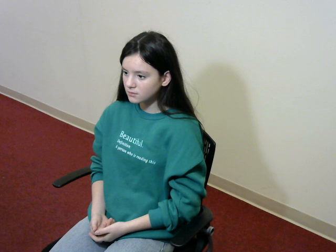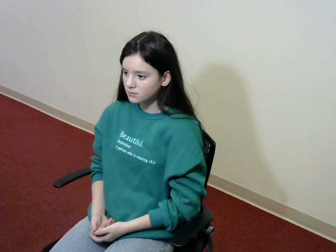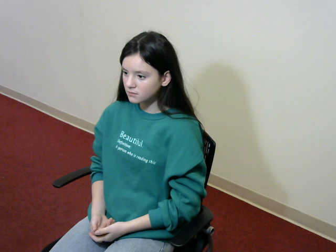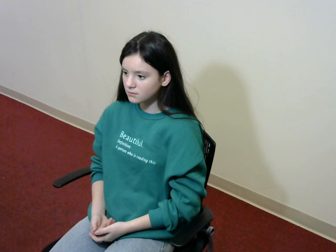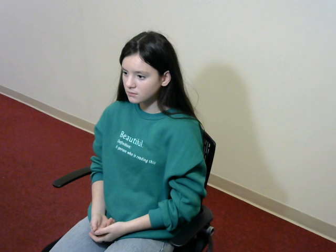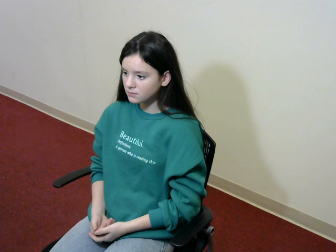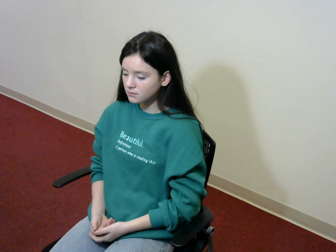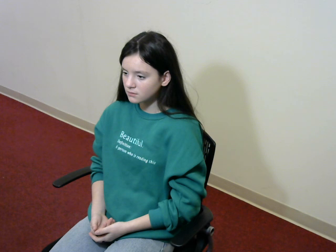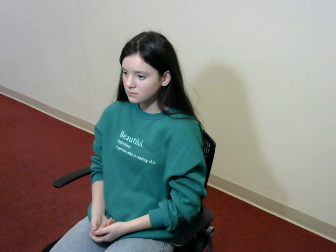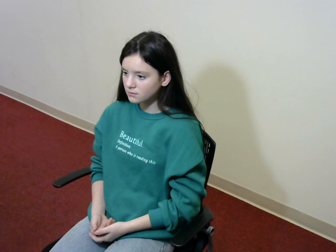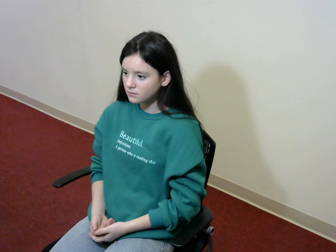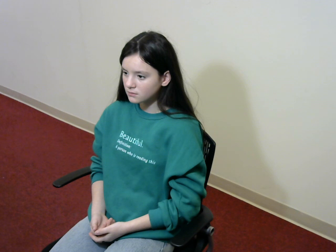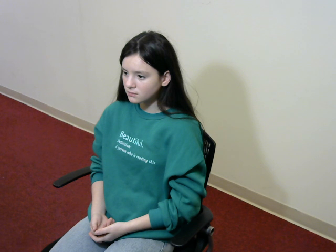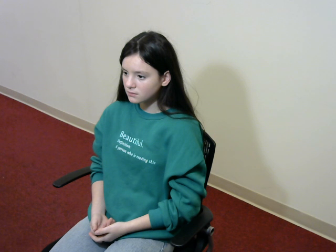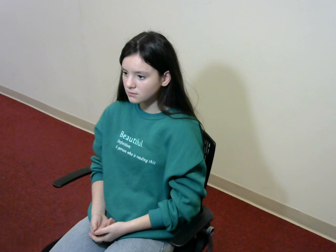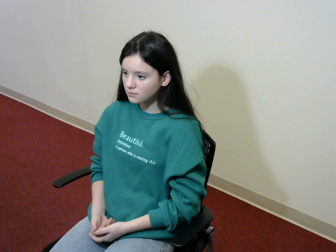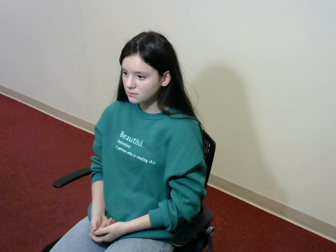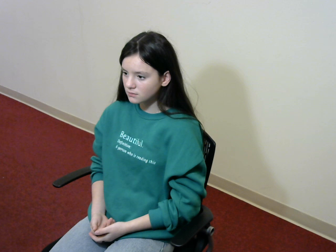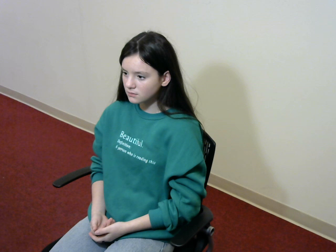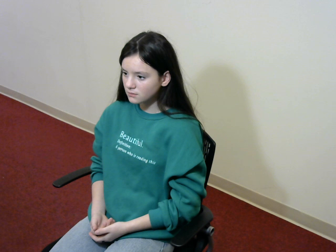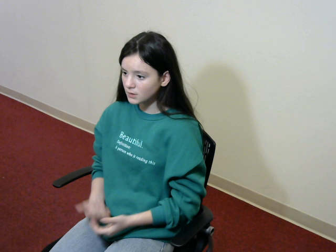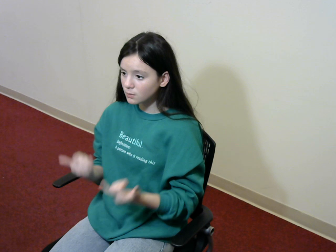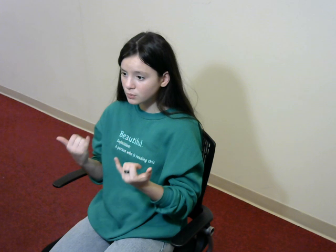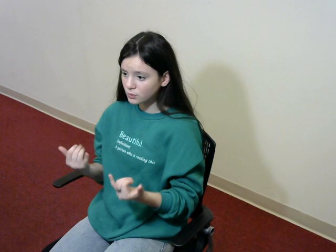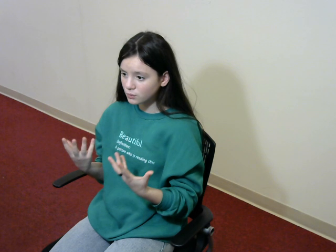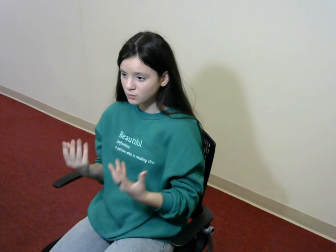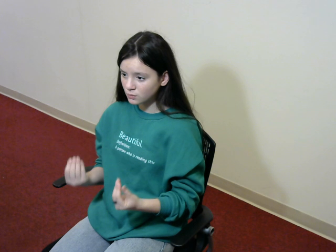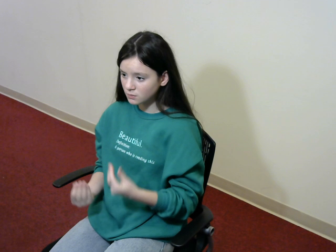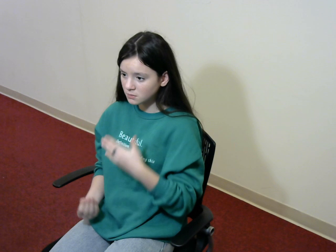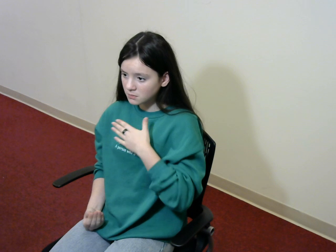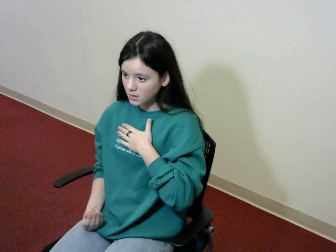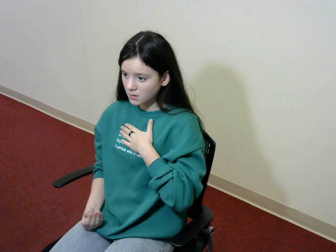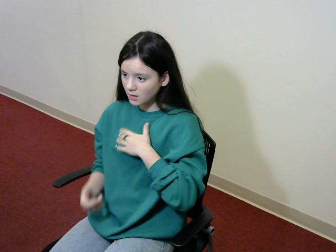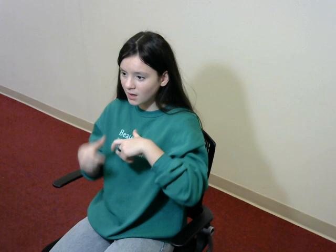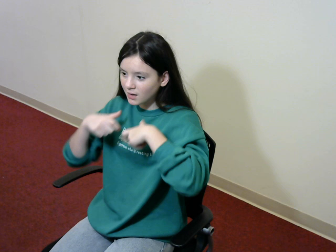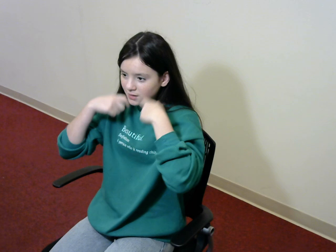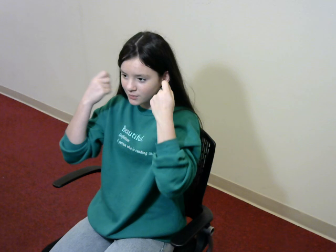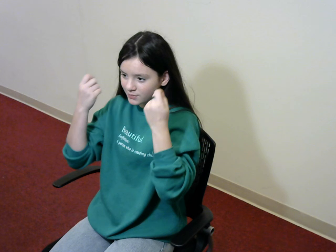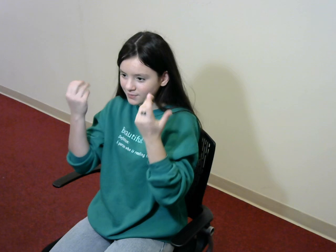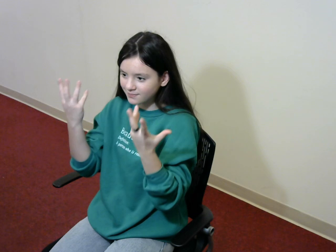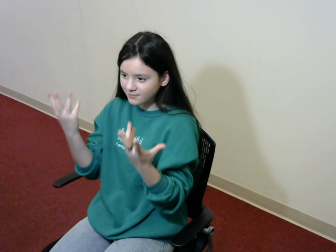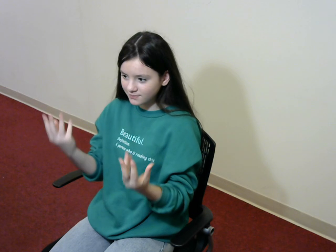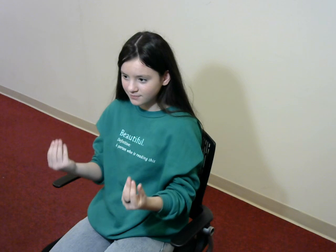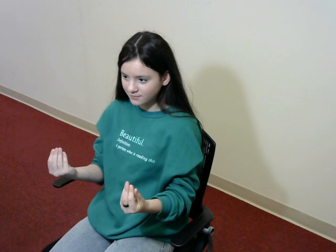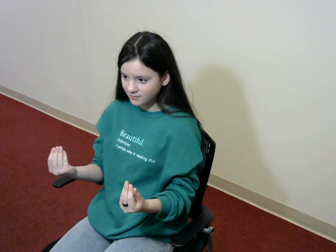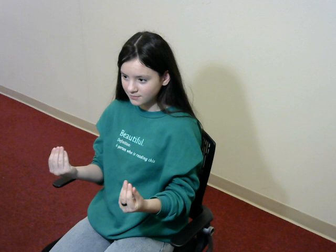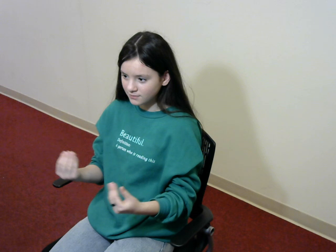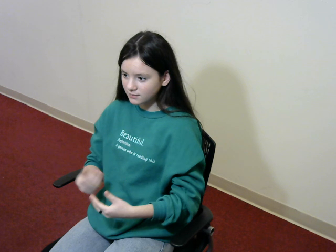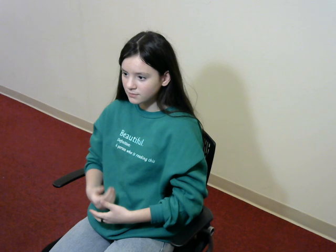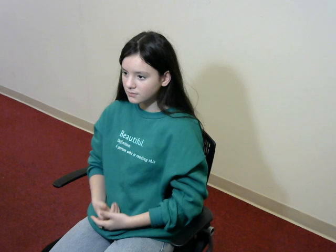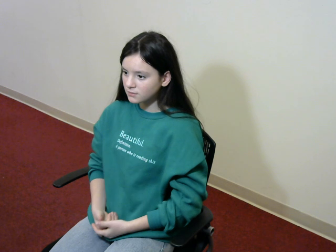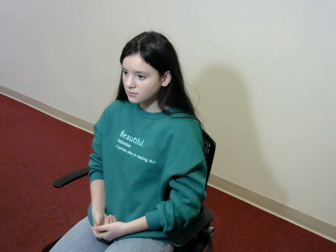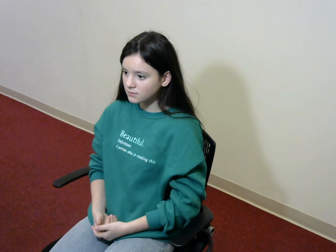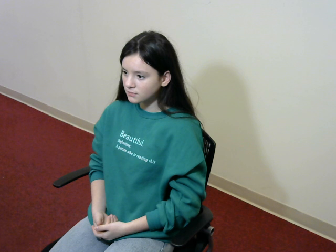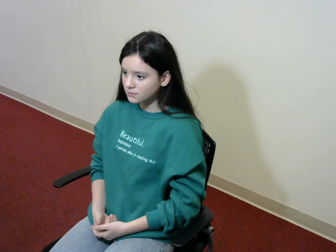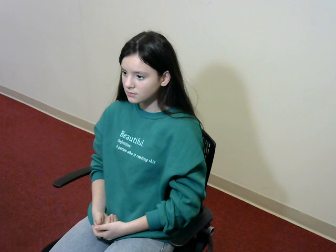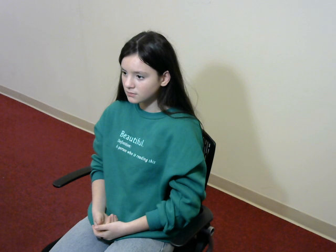Bu gün mənim ad günümdür